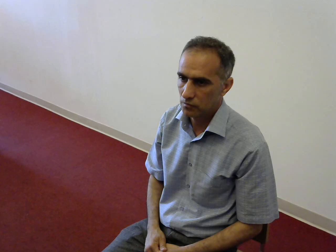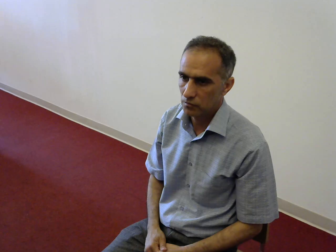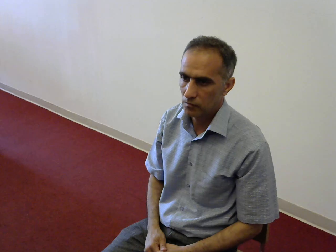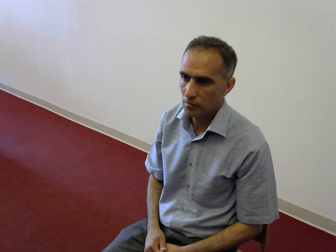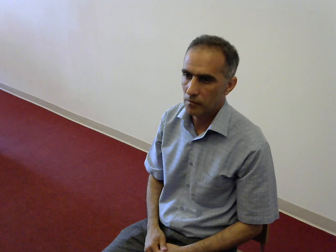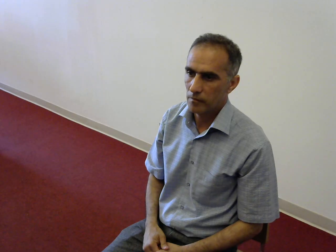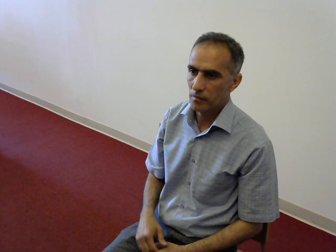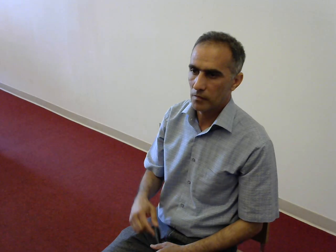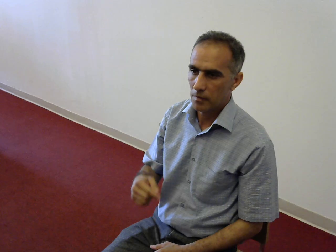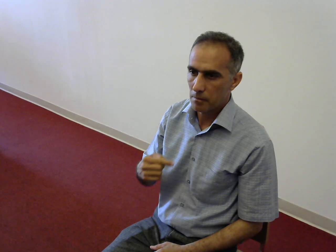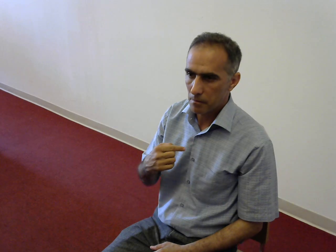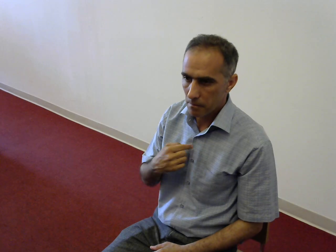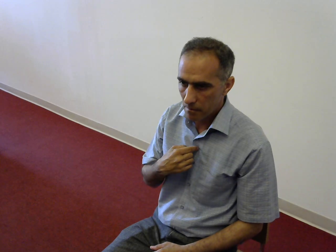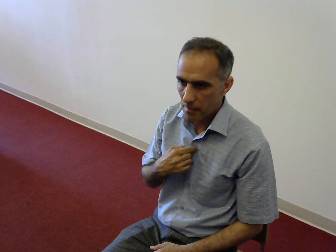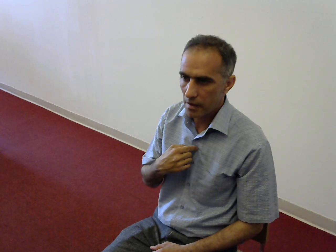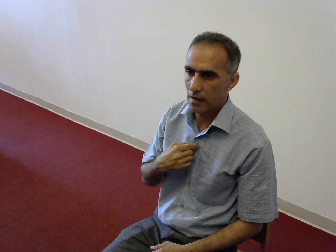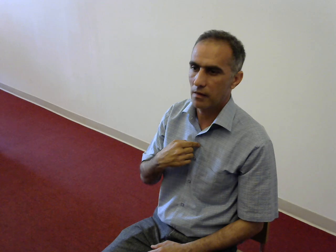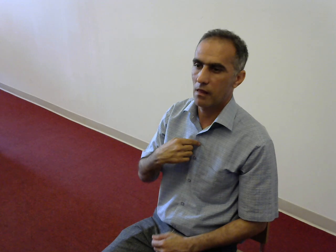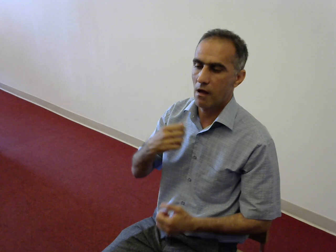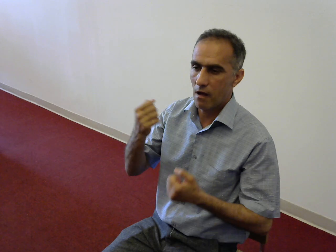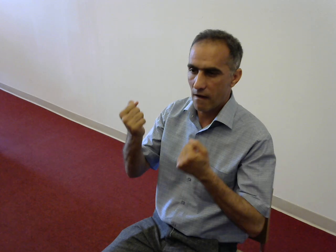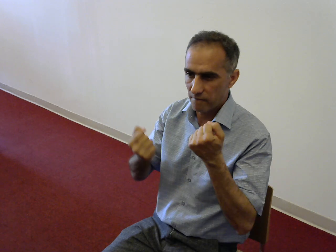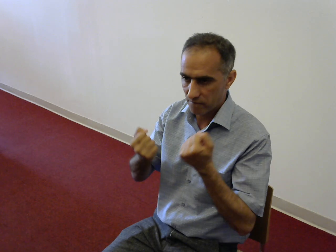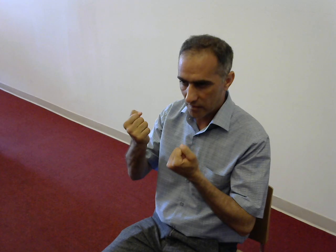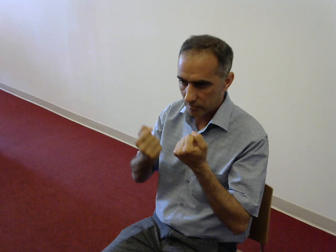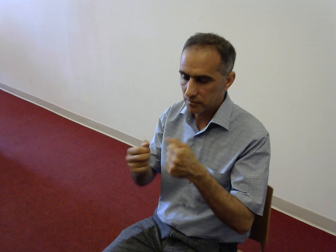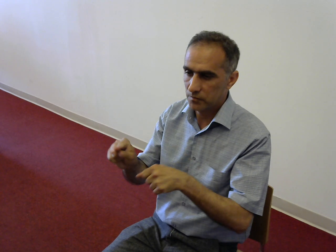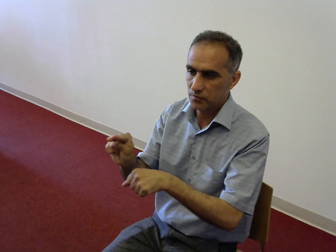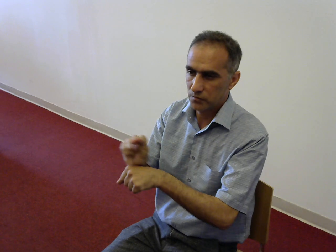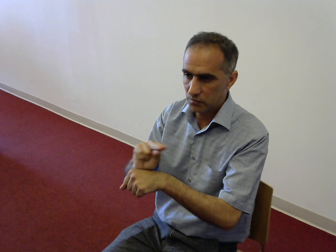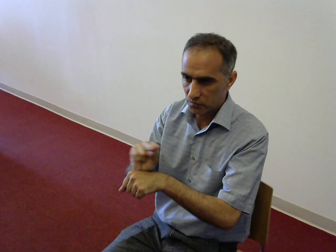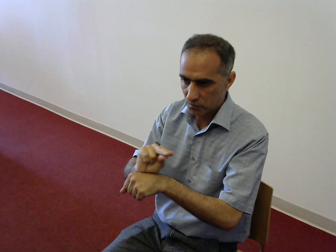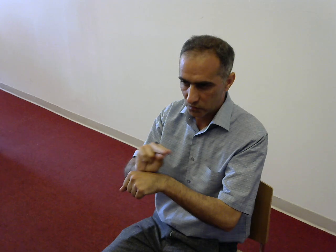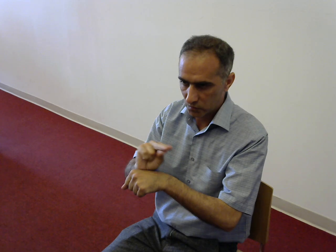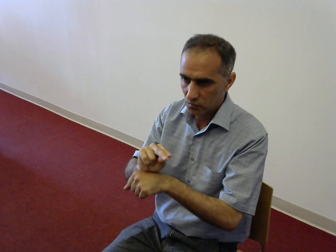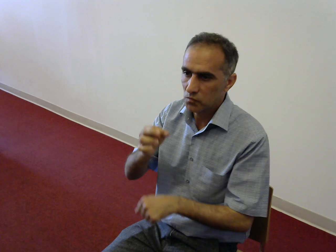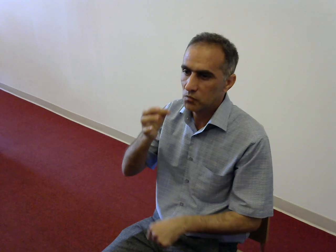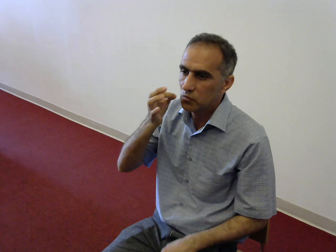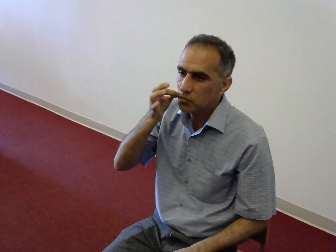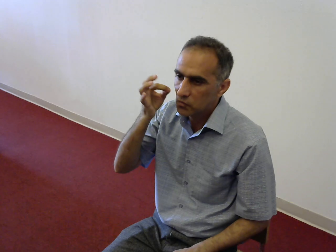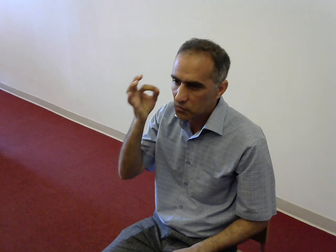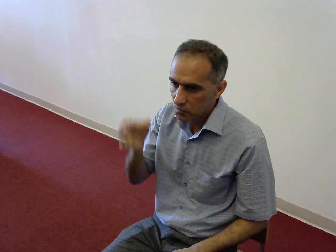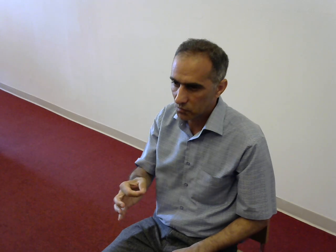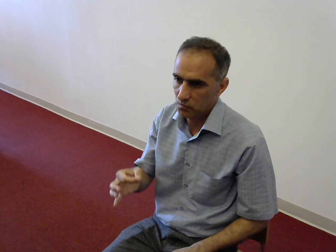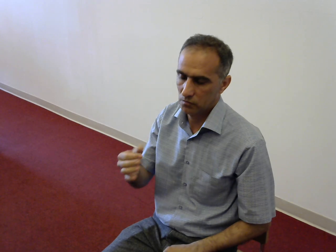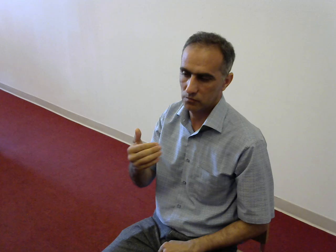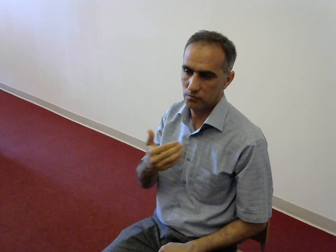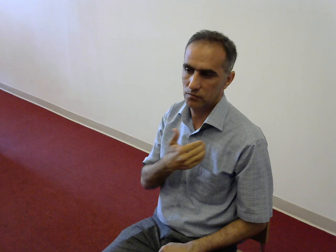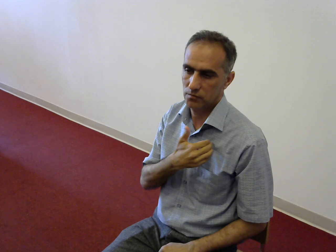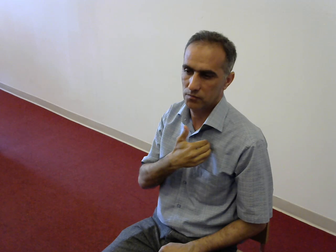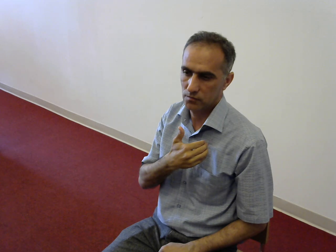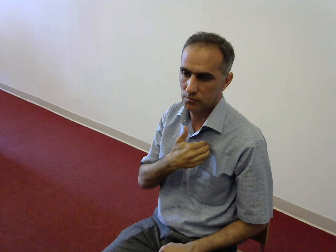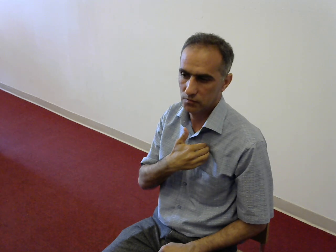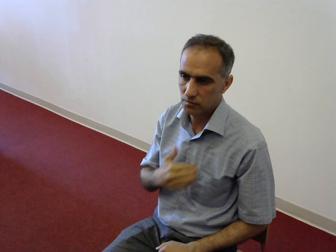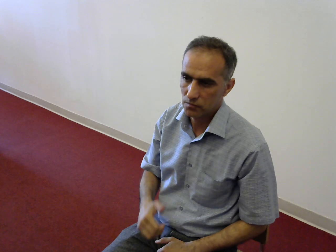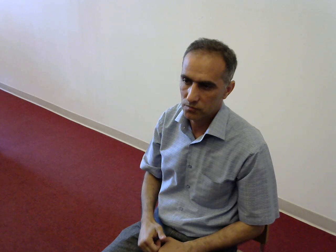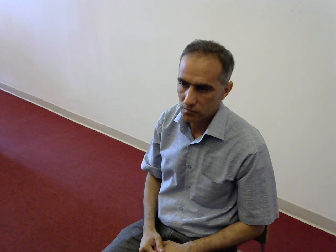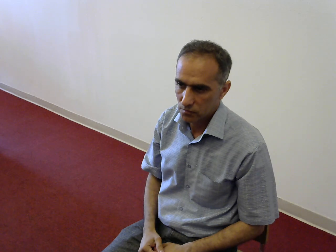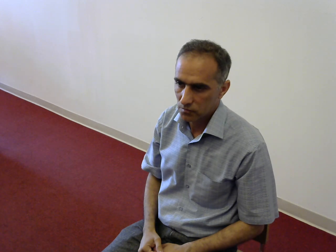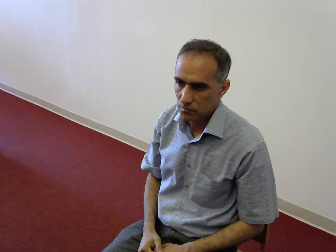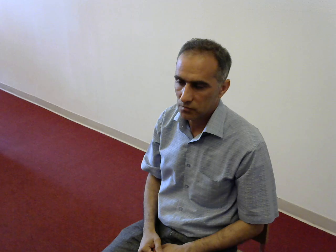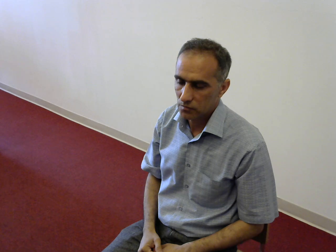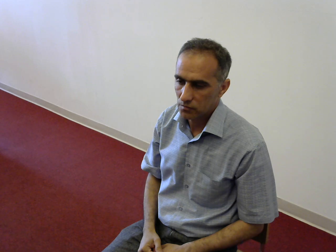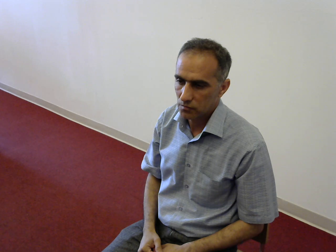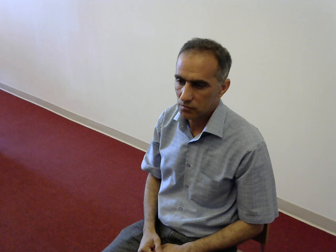Mən avtomobil təmiri üzrə təcrübə keçmək istəyirəm